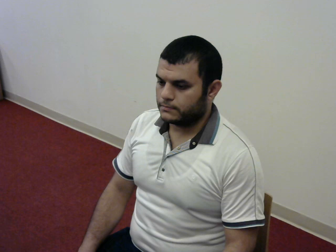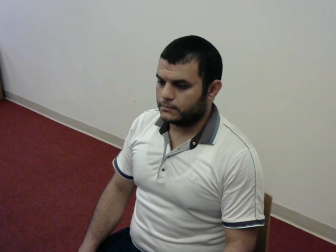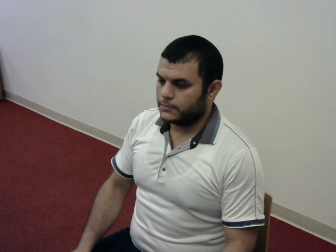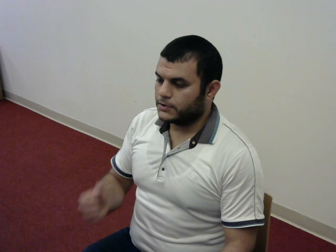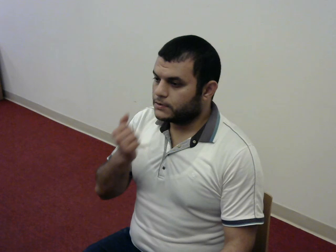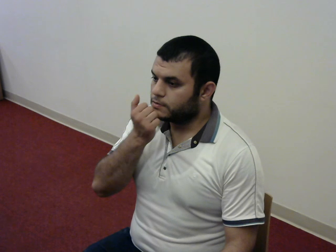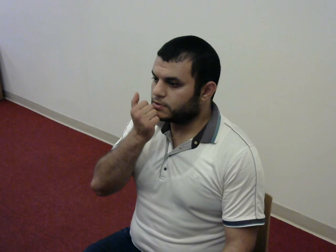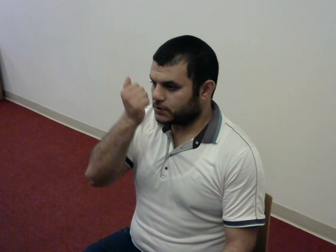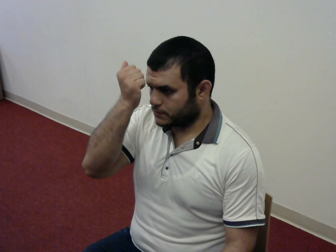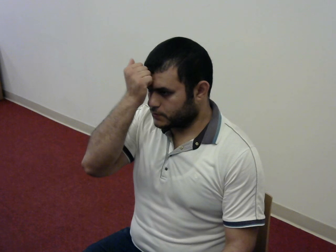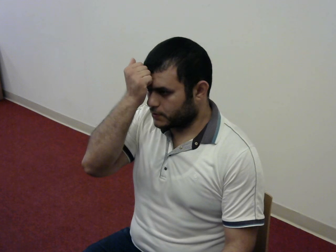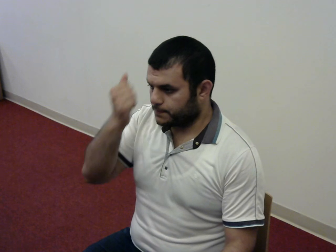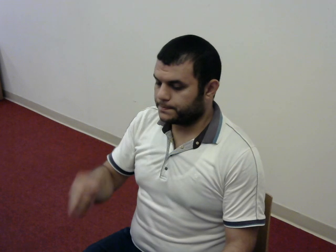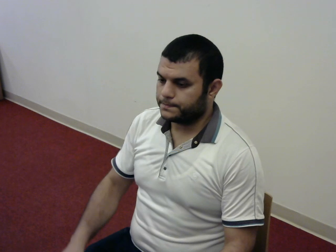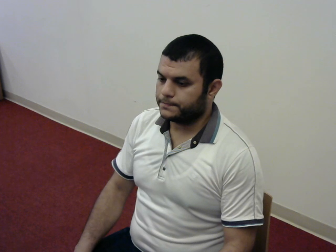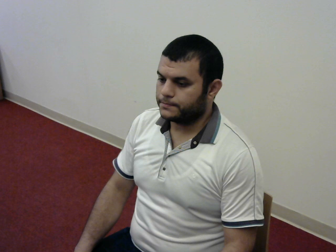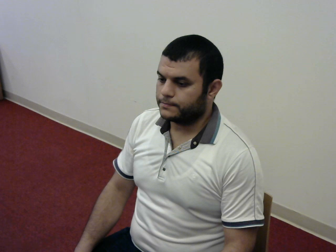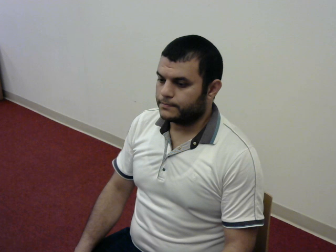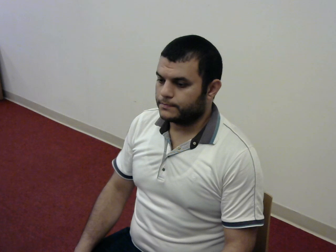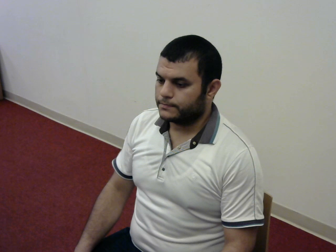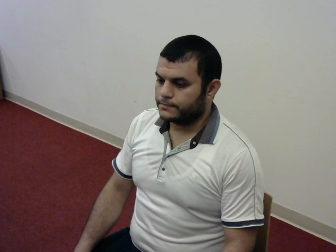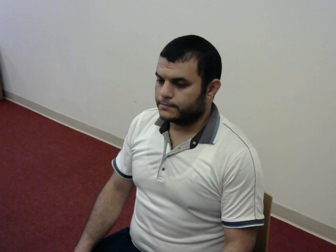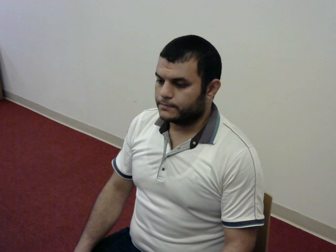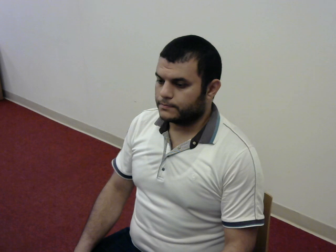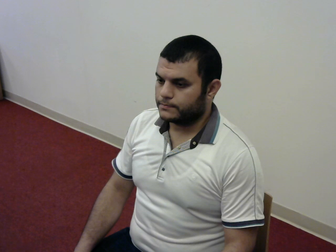Təşəkkür edirəm